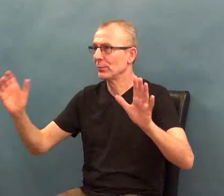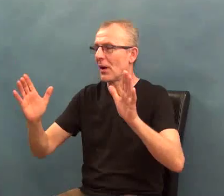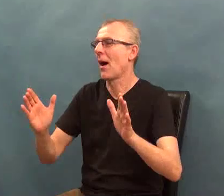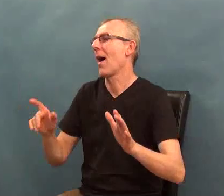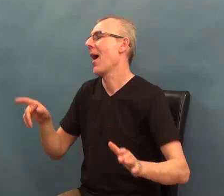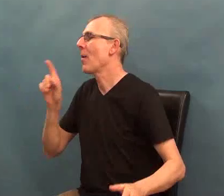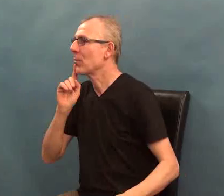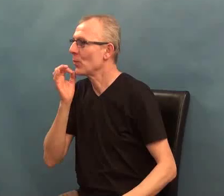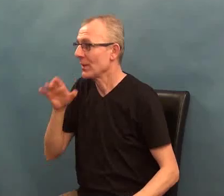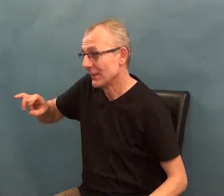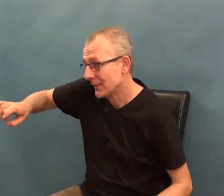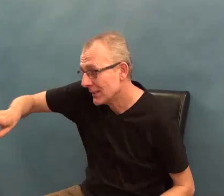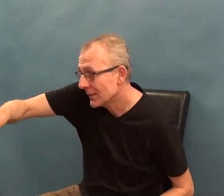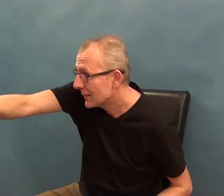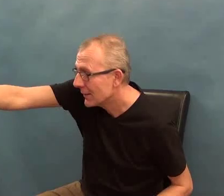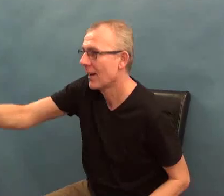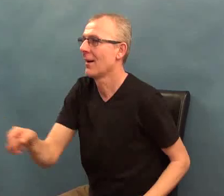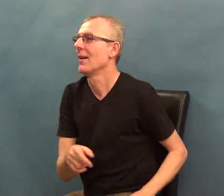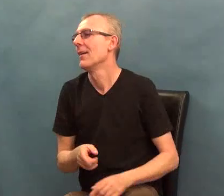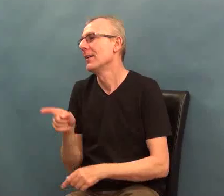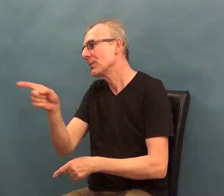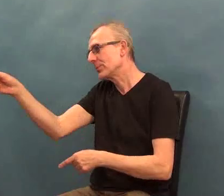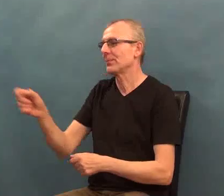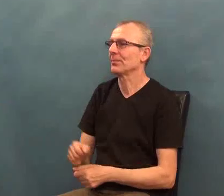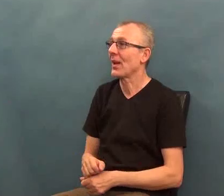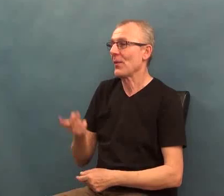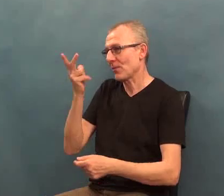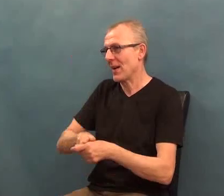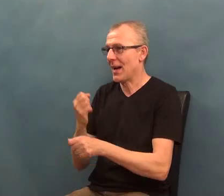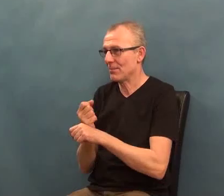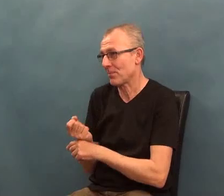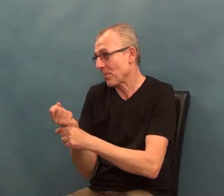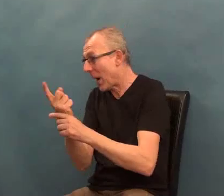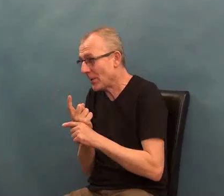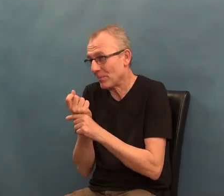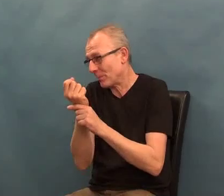Mały chłopiec biegnie w inne miejsce i drugi raz rzuca kamieniami.